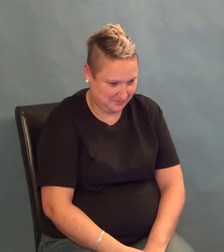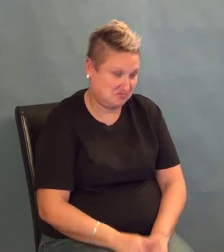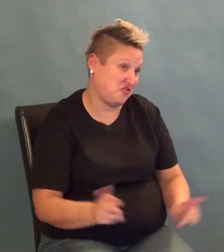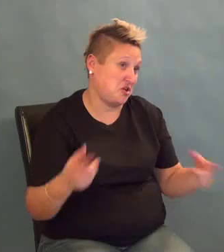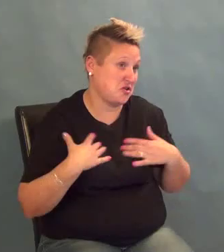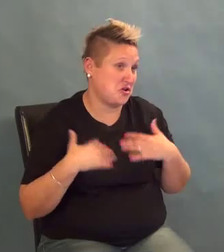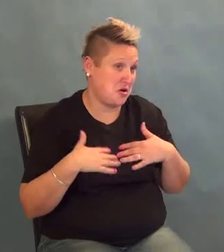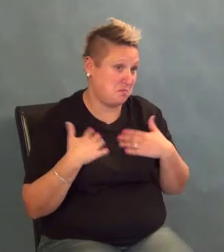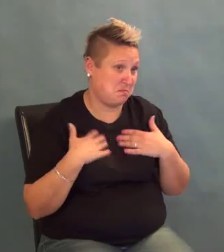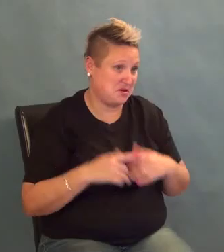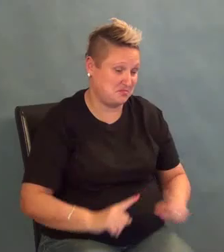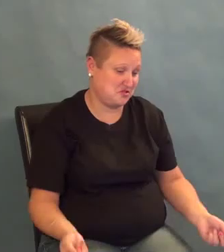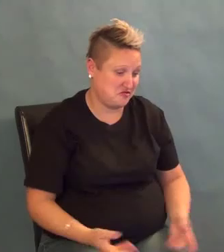Nie wolno się kąpać.